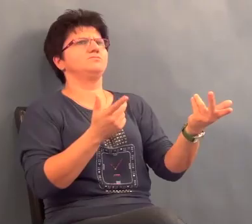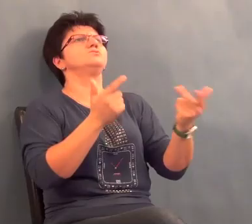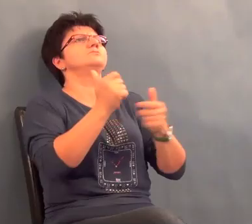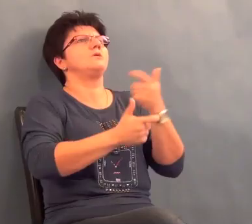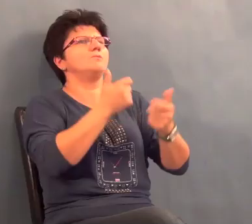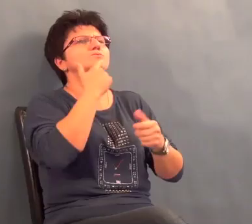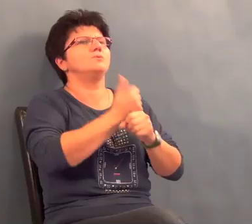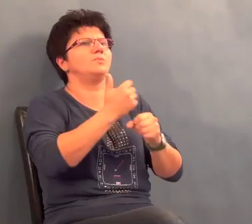"Co to było? Co robiłeś wczoraj?"